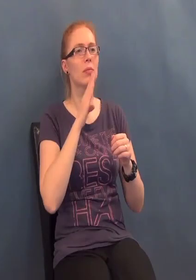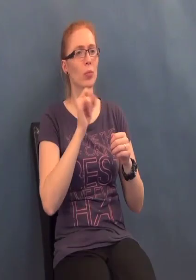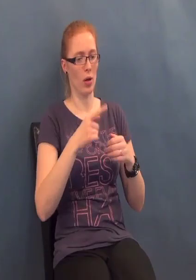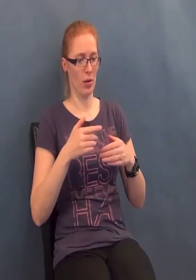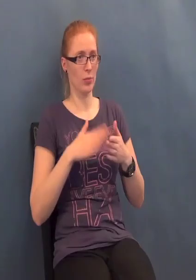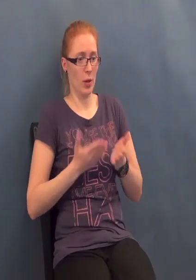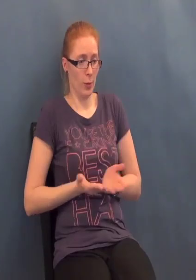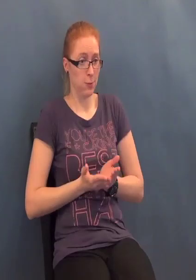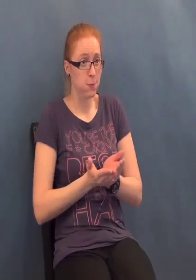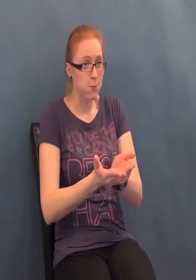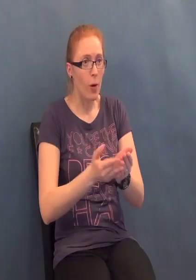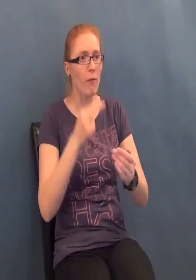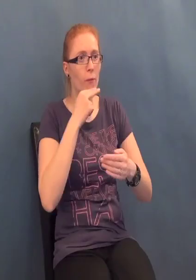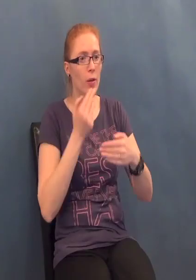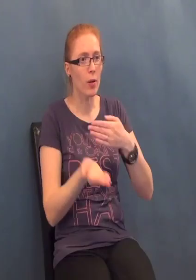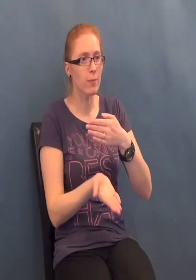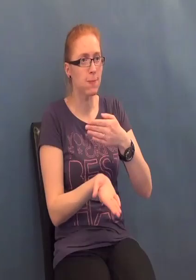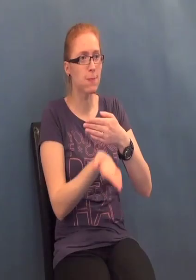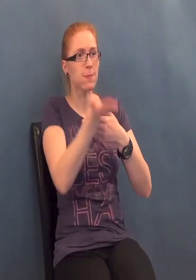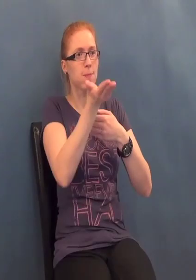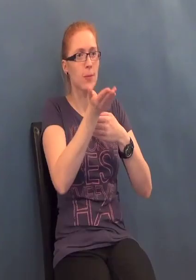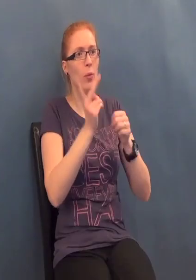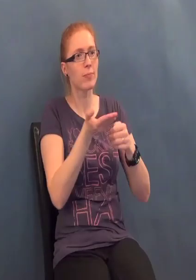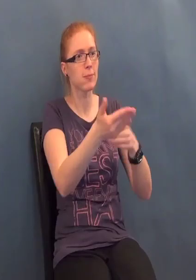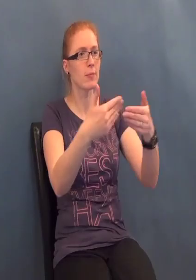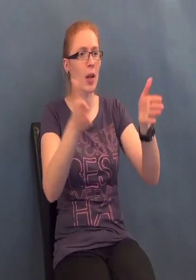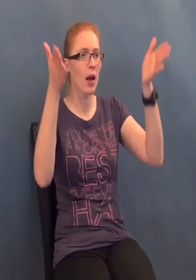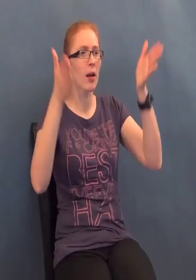Jak przepływa się statkiem do tej śluzy, to woda się podnosi i tam druga śluza się otwiera.